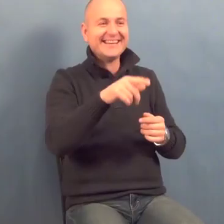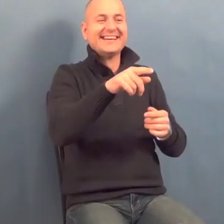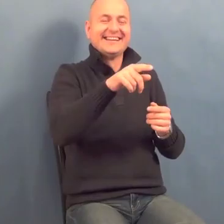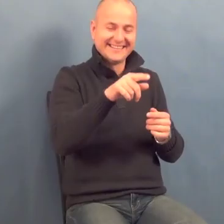Dobra.